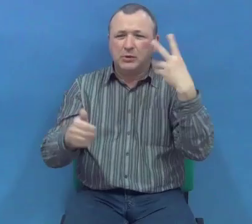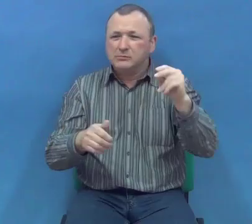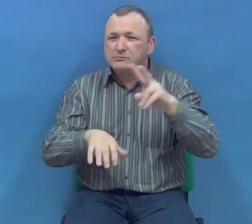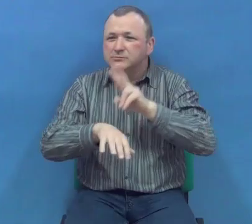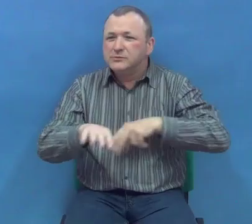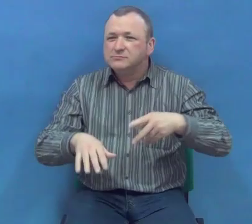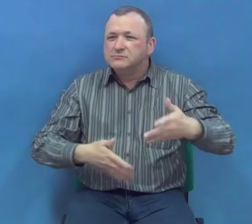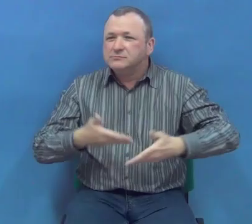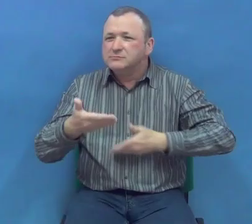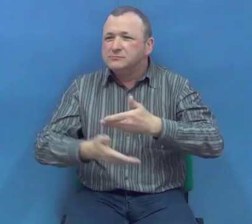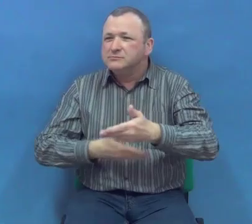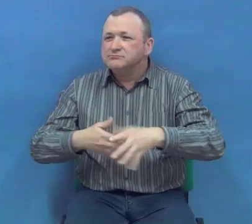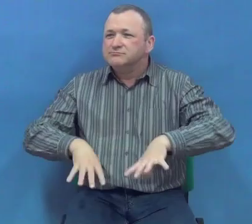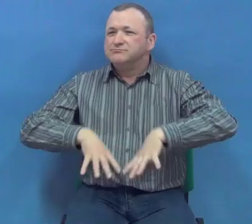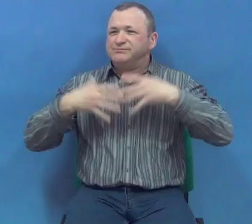Policjant szedł za nimi i był wściekły.